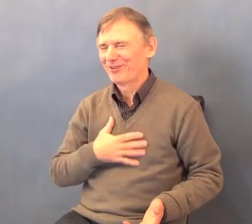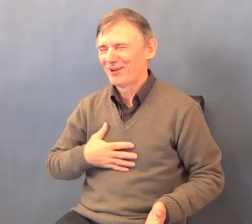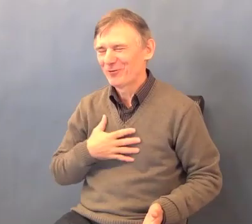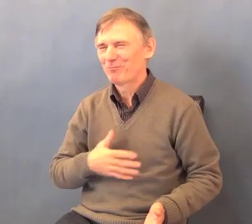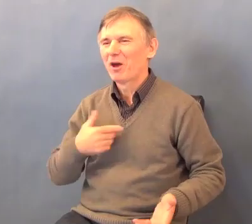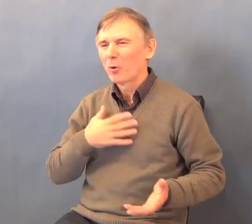Nie lubię.